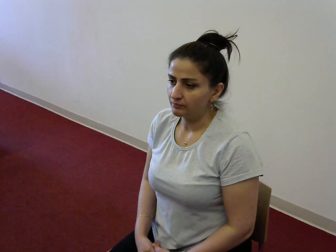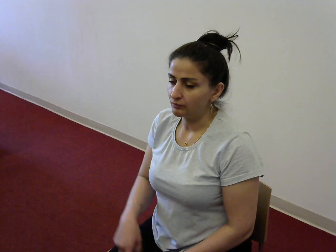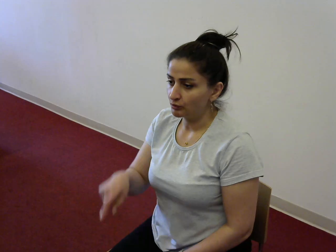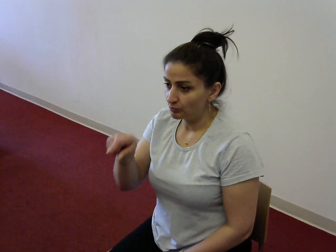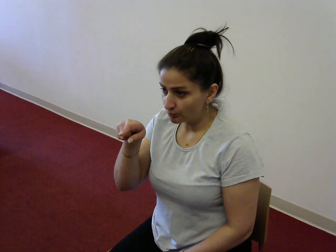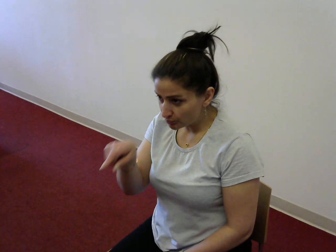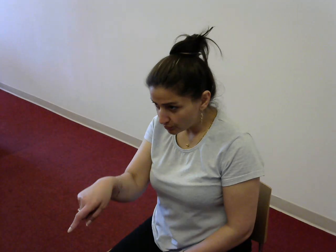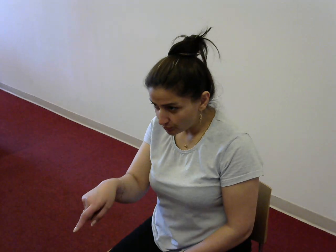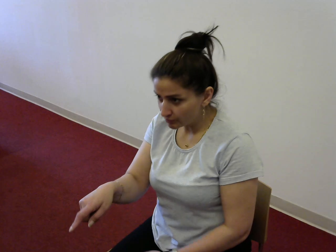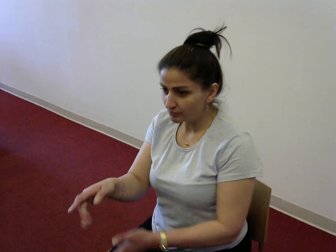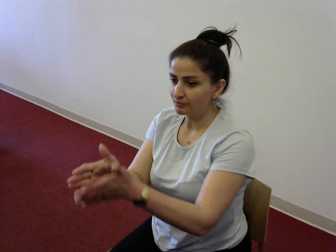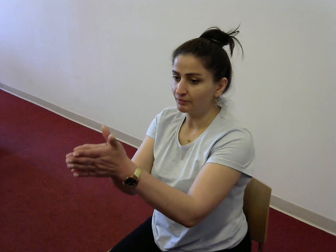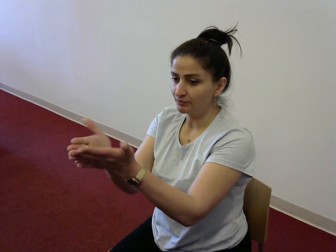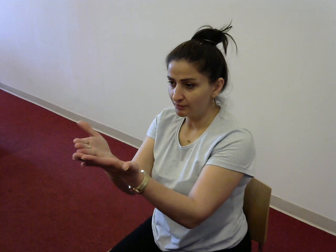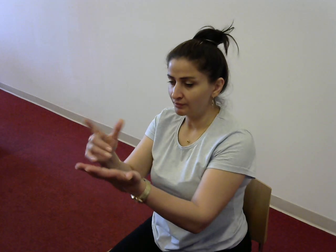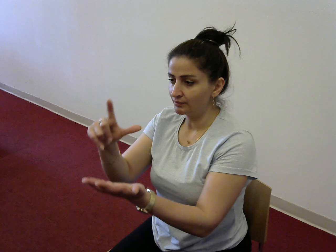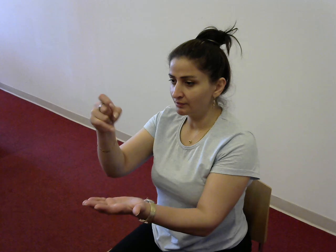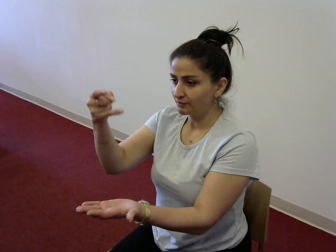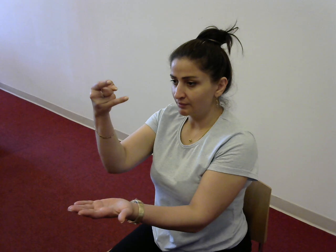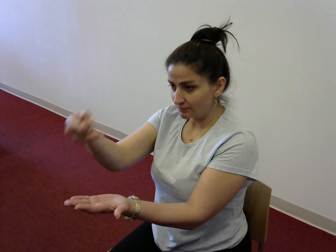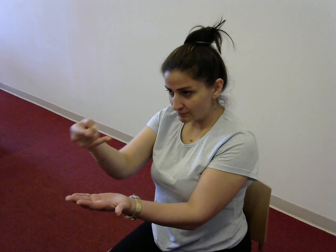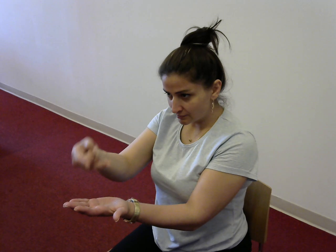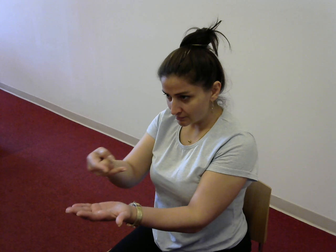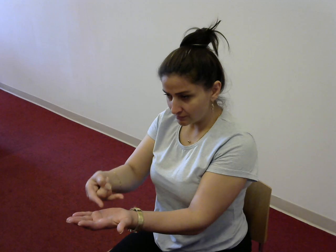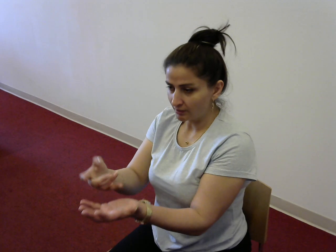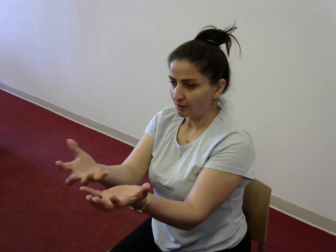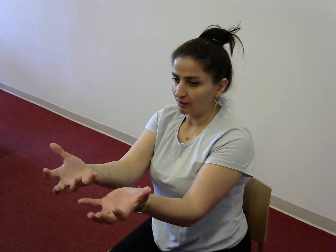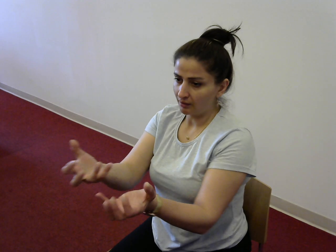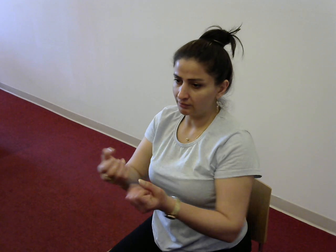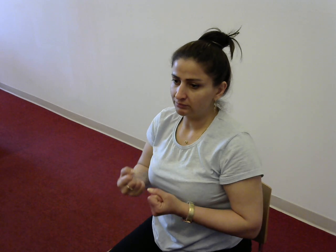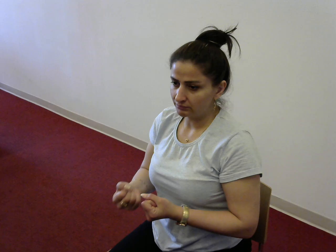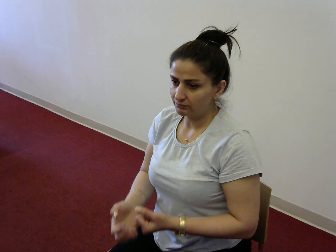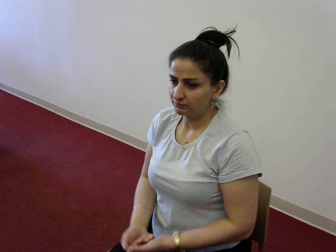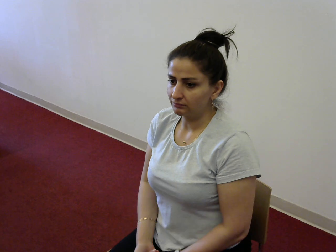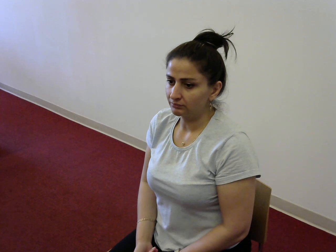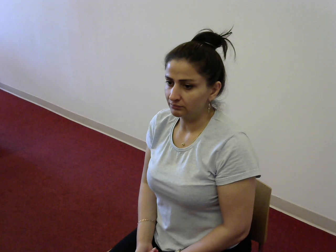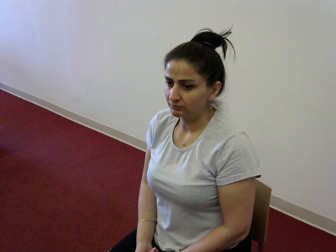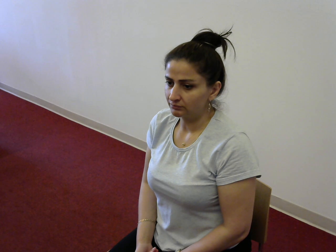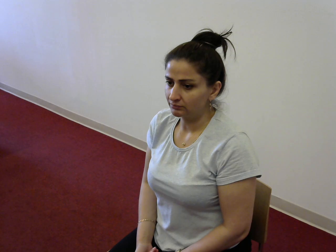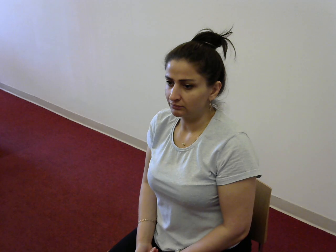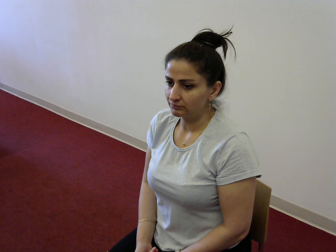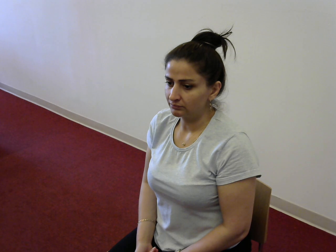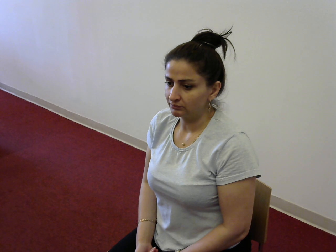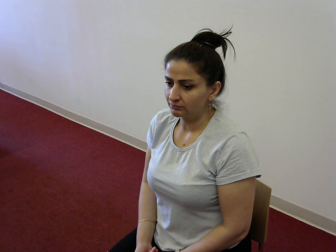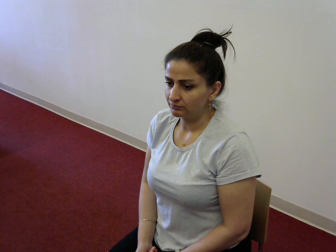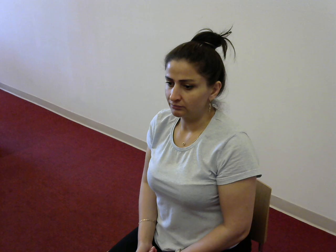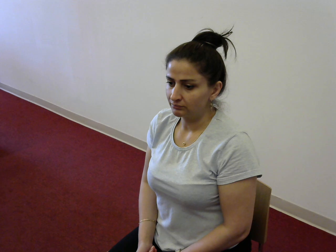Bu kitabları sərgidən almışam